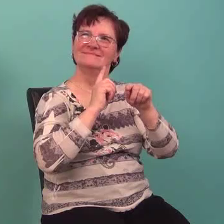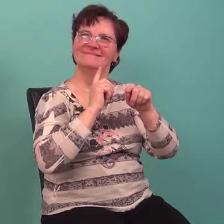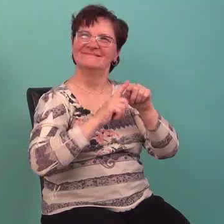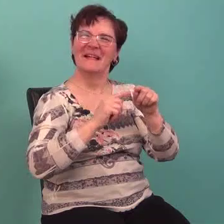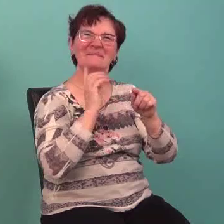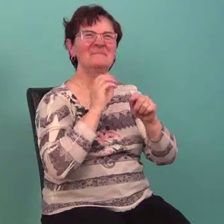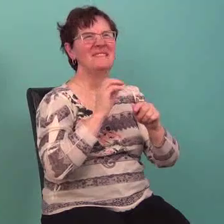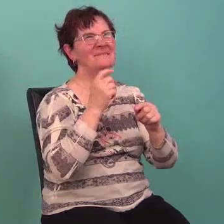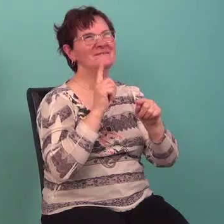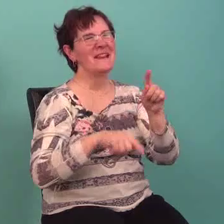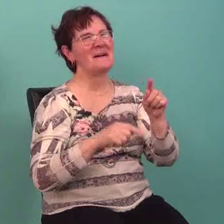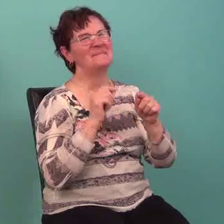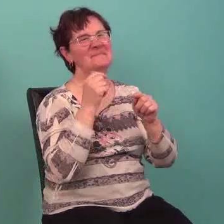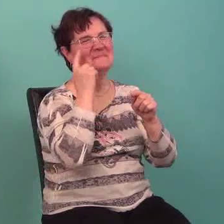Na pewno źle myślałam.